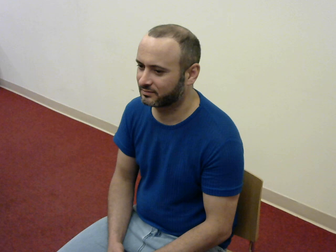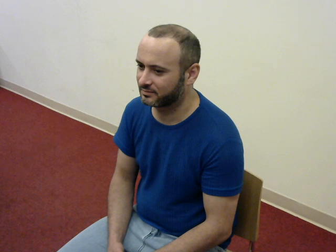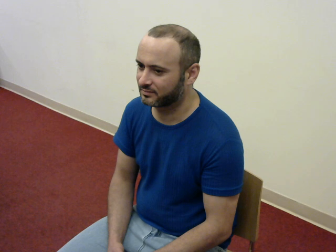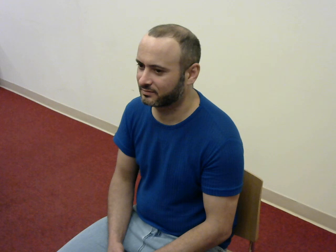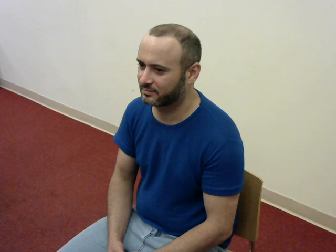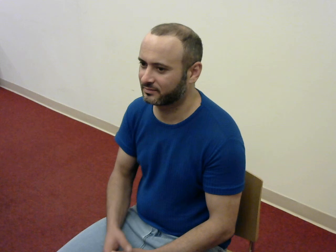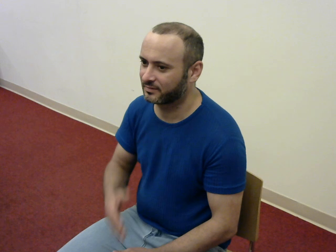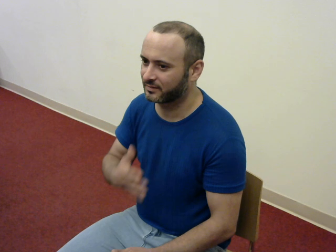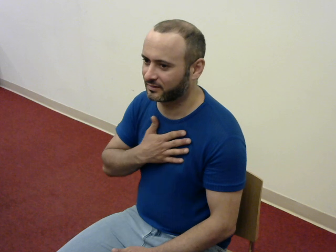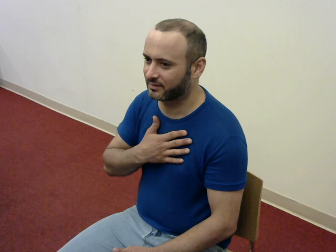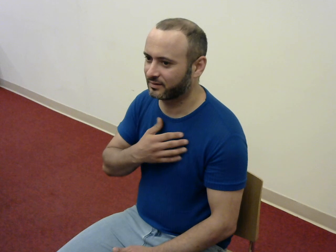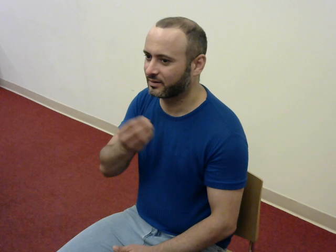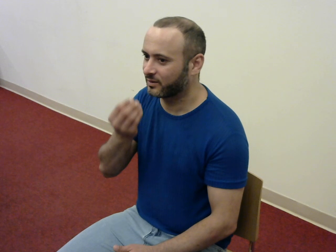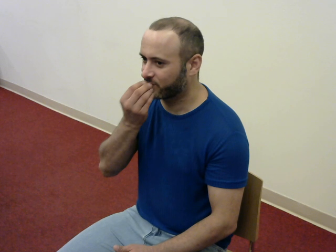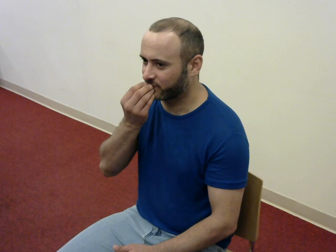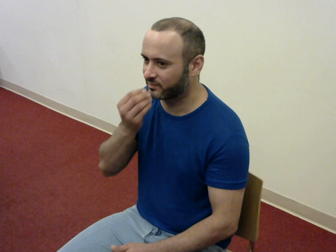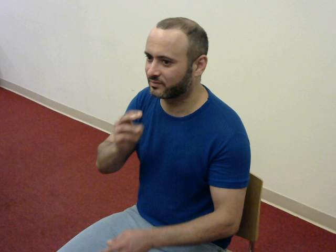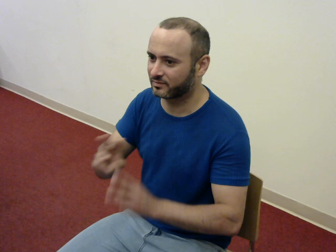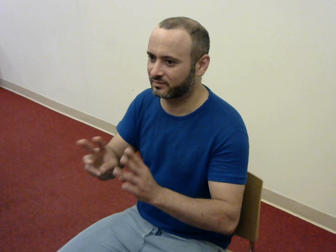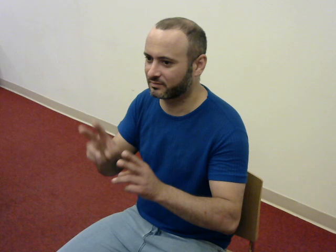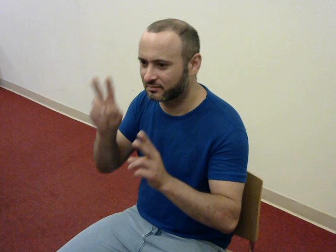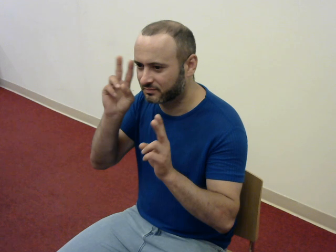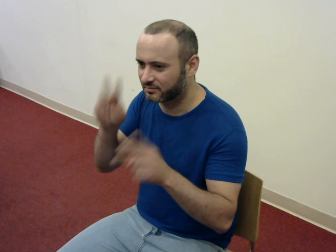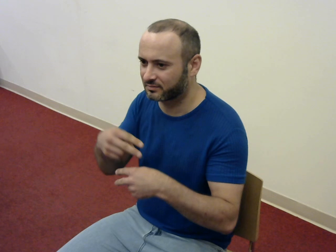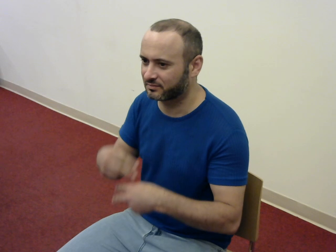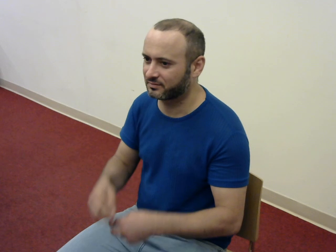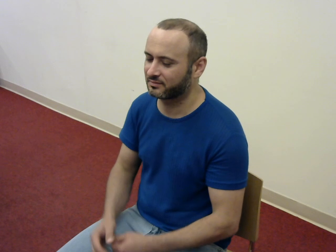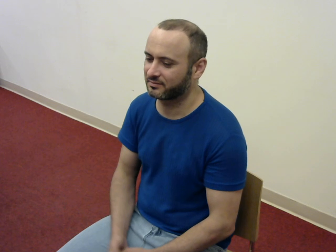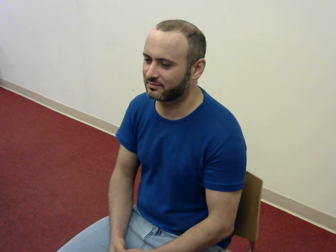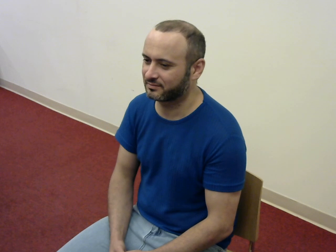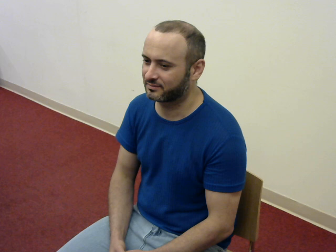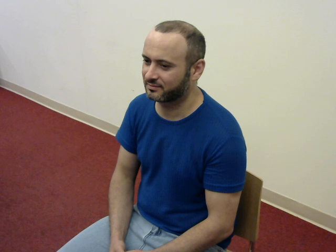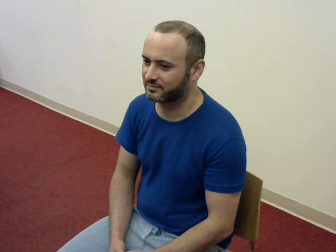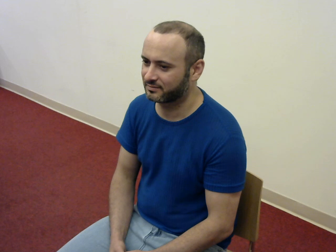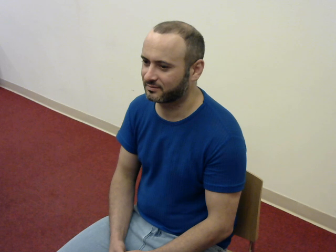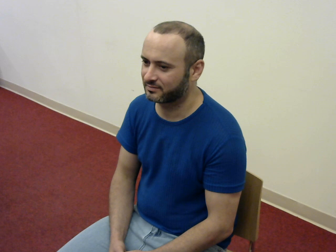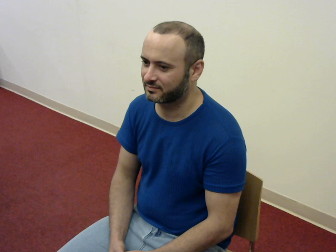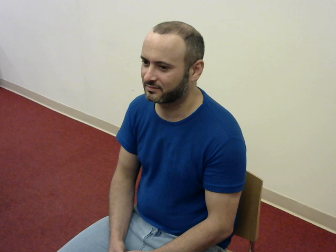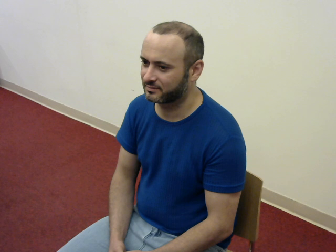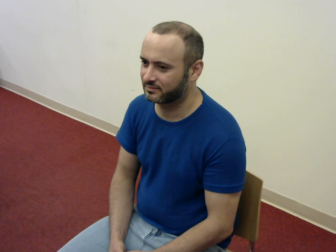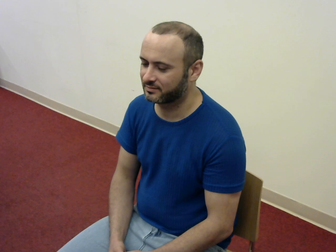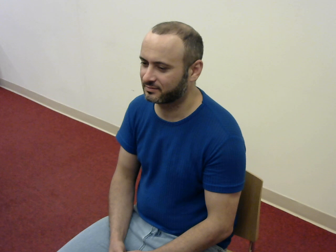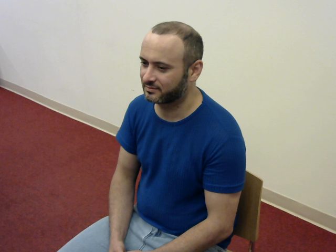Mən yemək bişirməyi bacarmıram